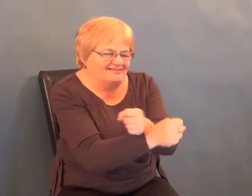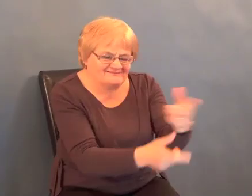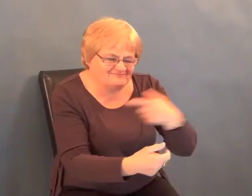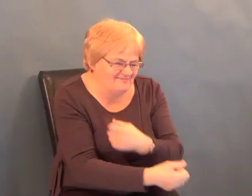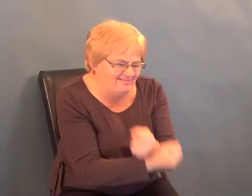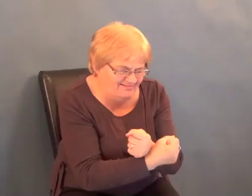Napięty termin!